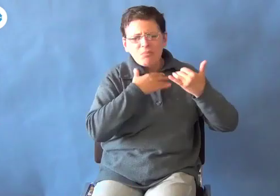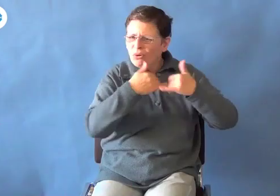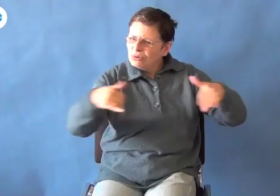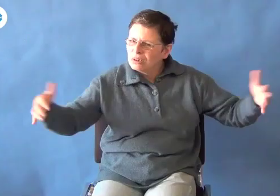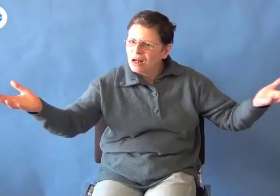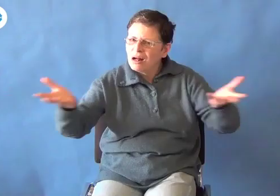Są różne sytuacje.